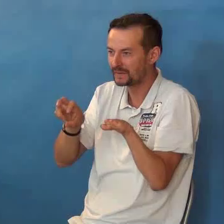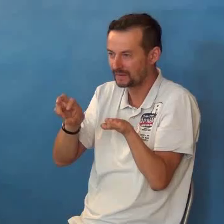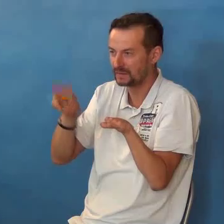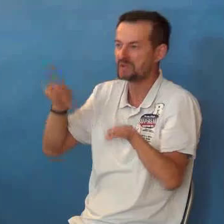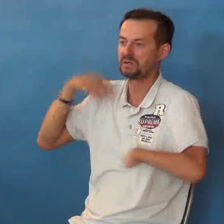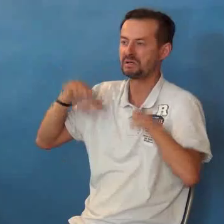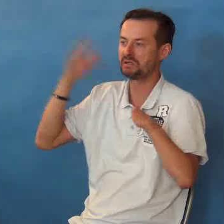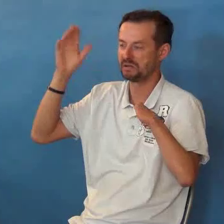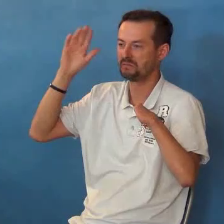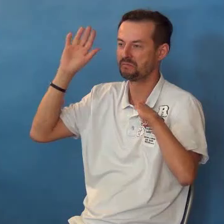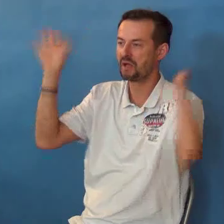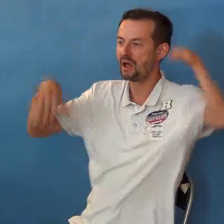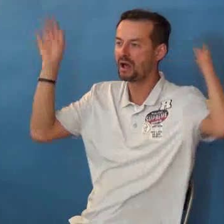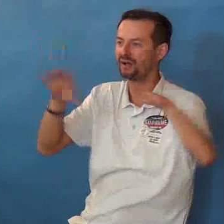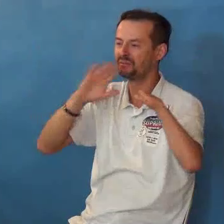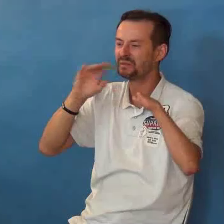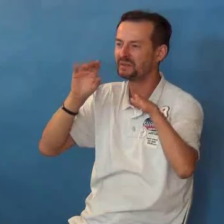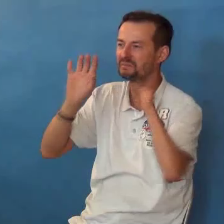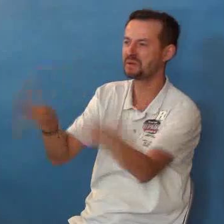Jest zła i macha skrzydłami odganiając go.